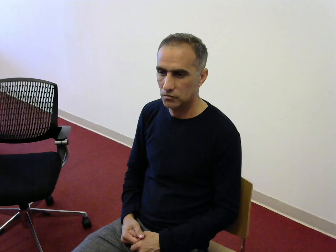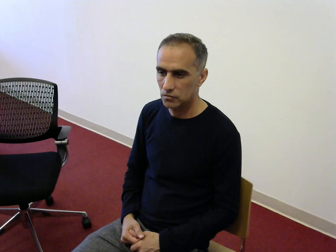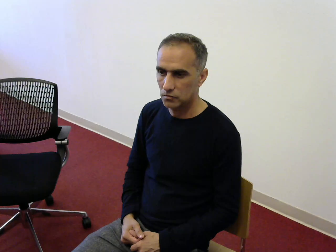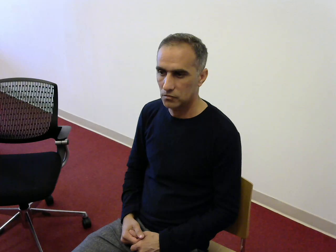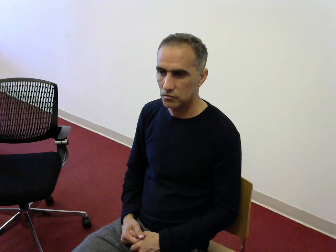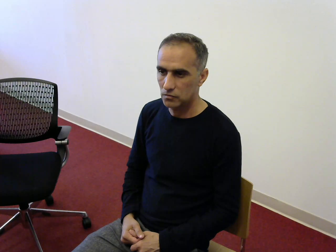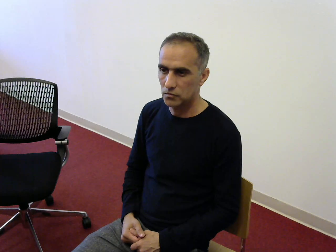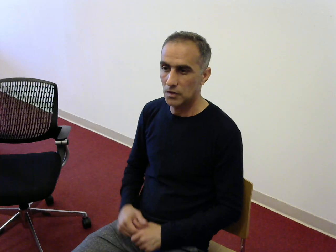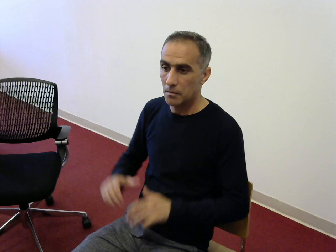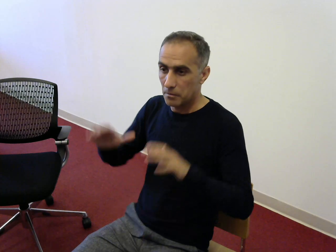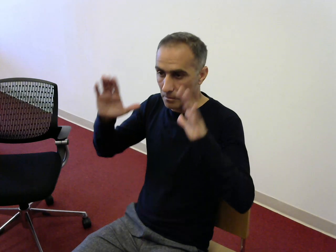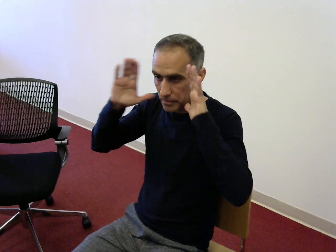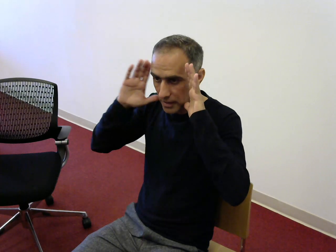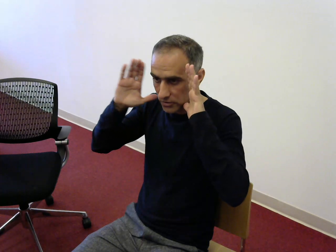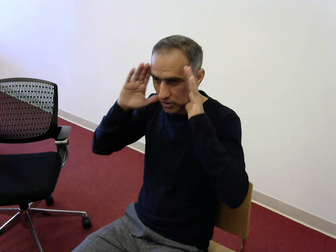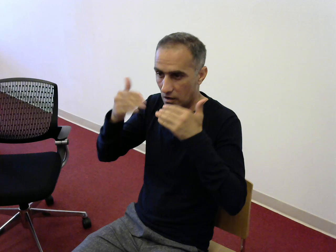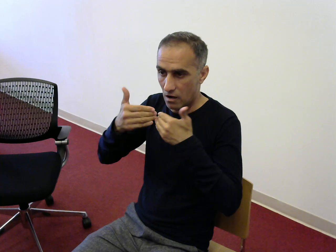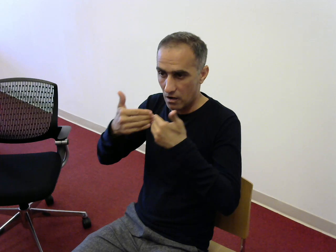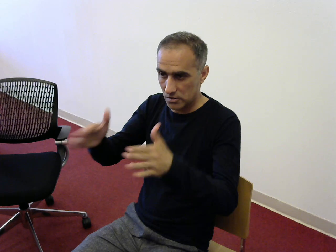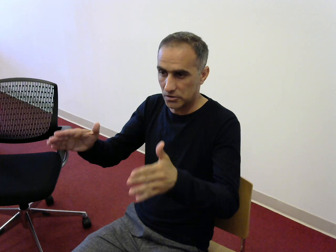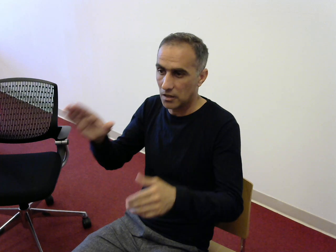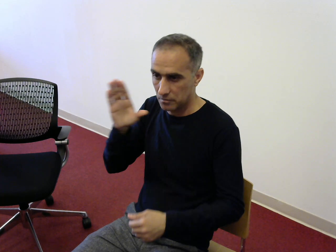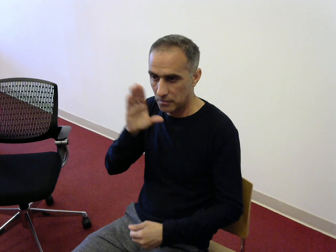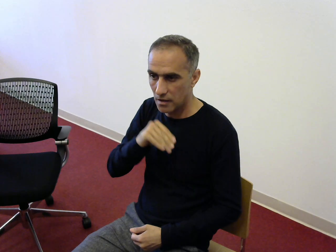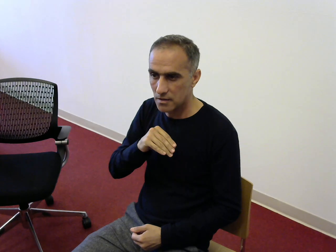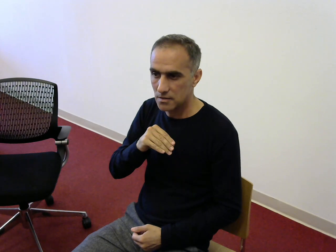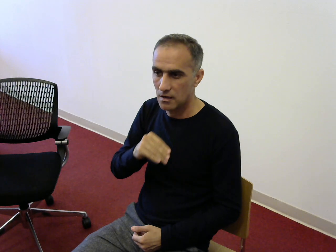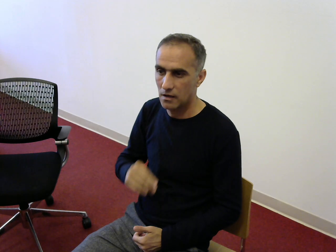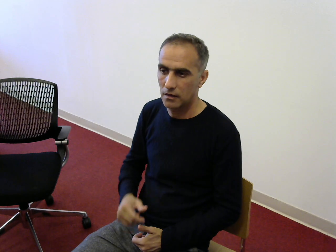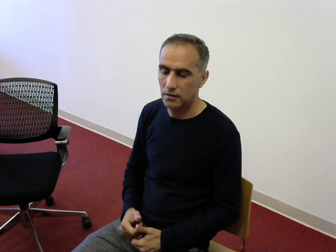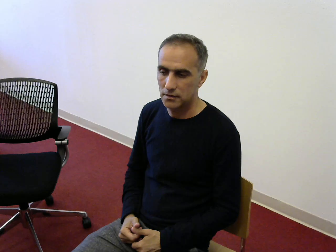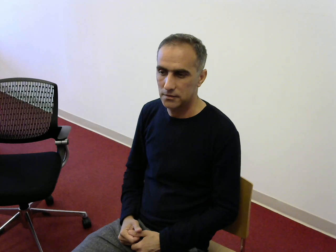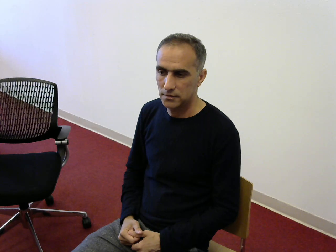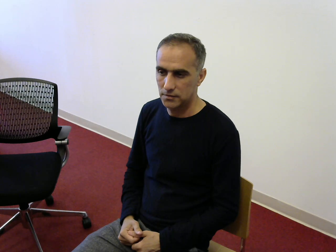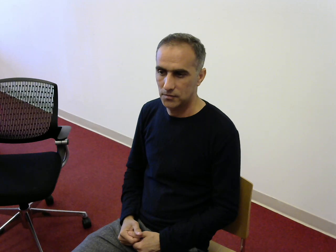Pəncərəni aça bilərsinizmi?